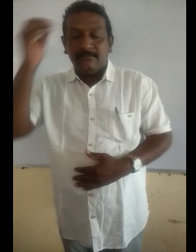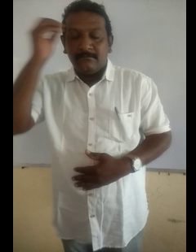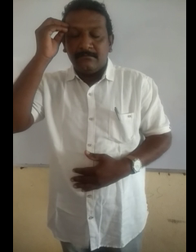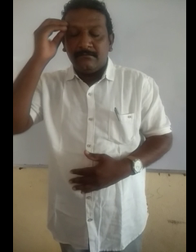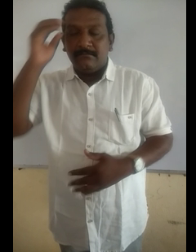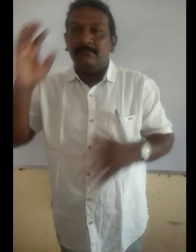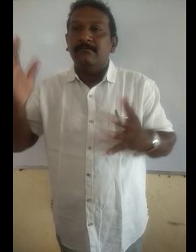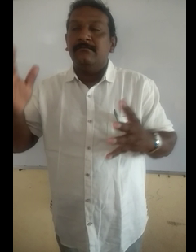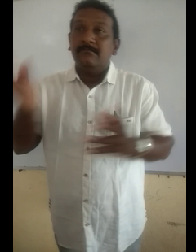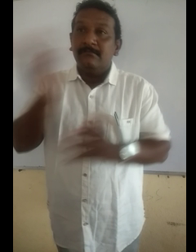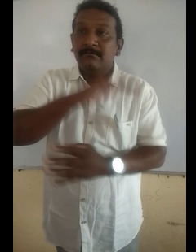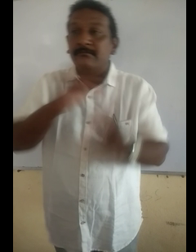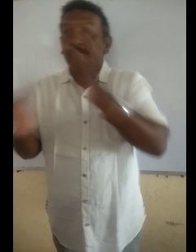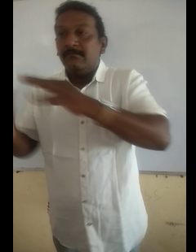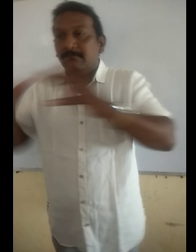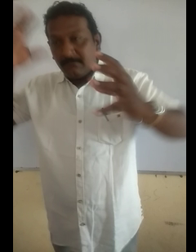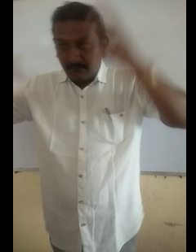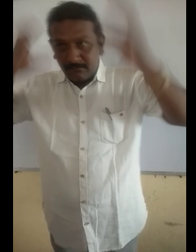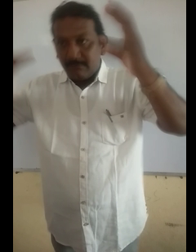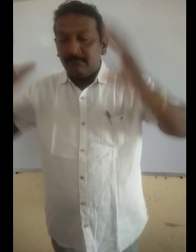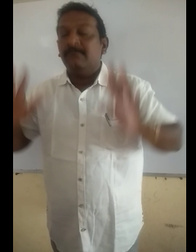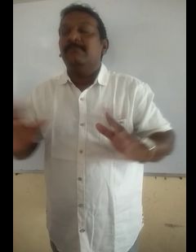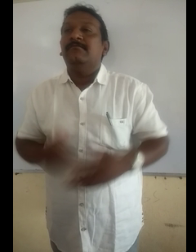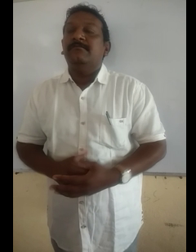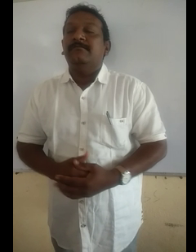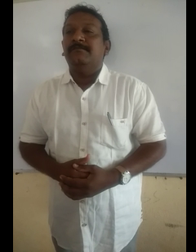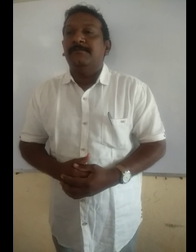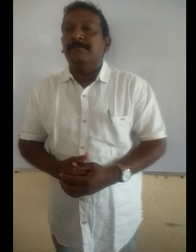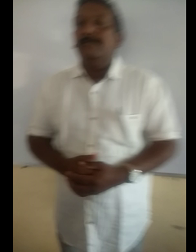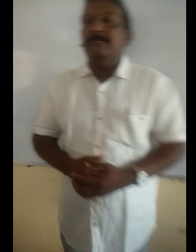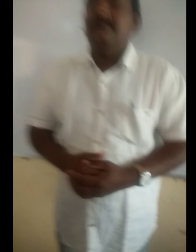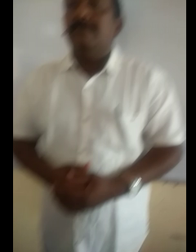i am in dilemma what to do